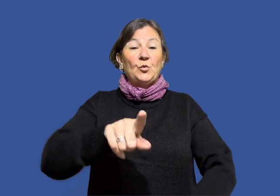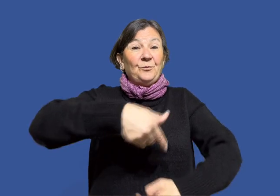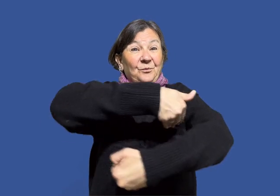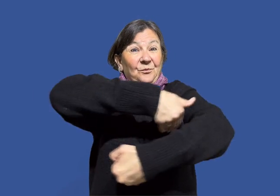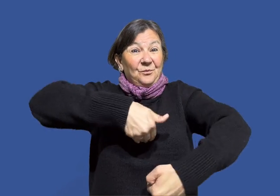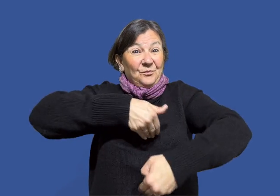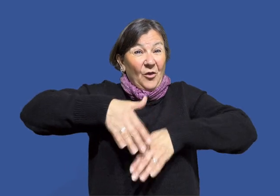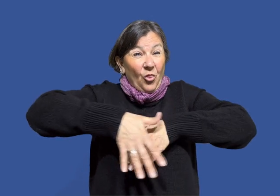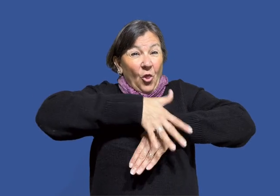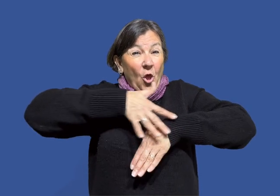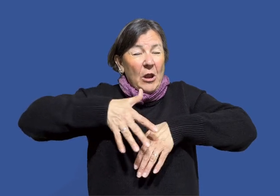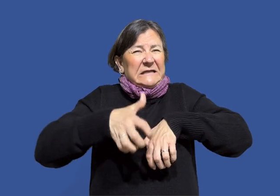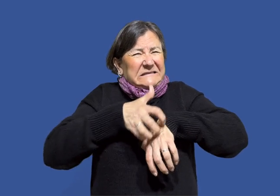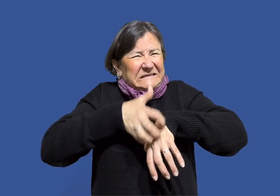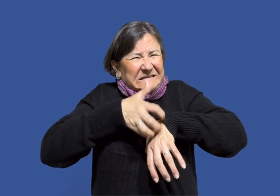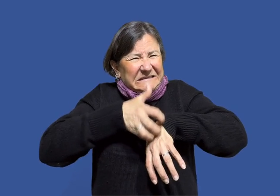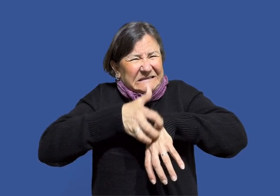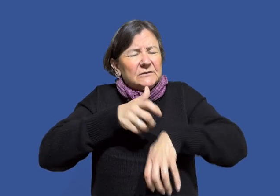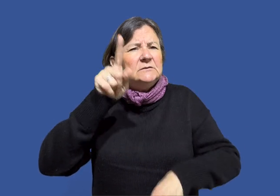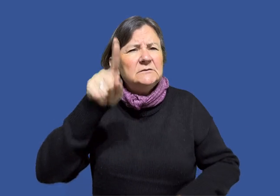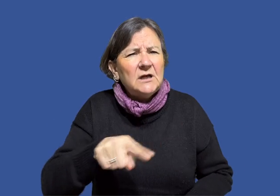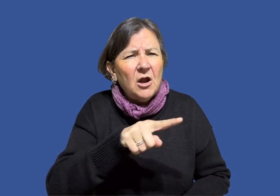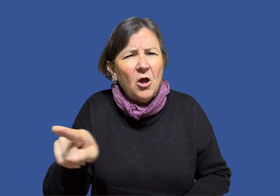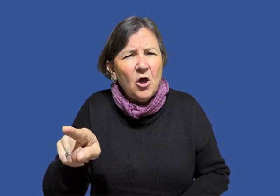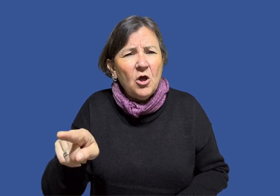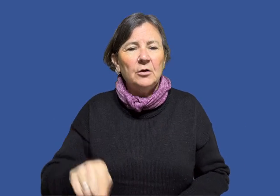Notes picor a la zona genital?